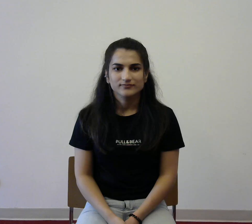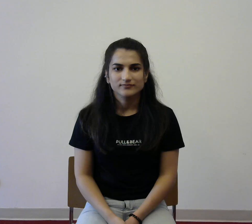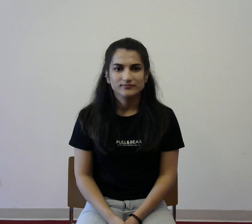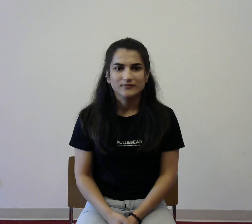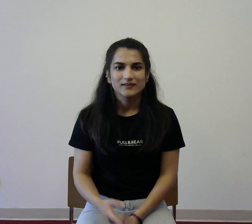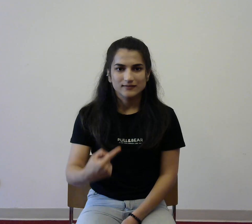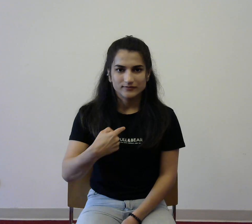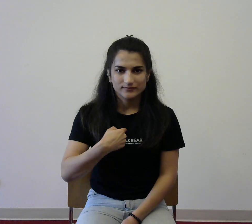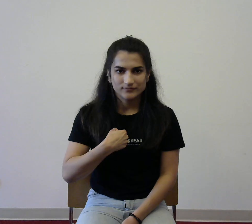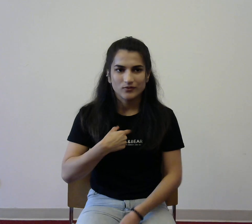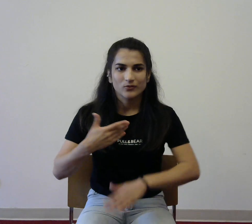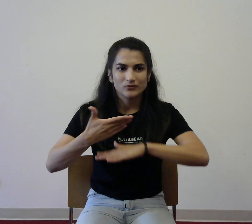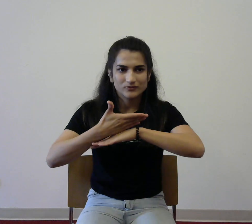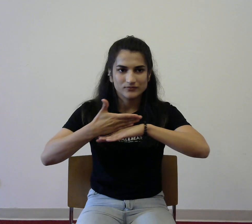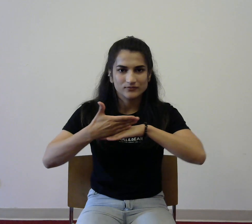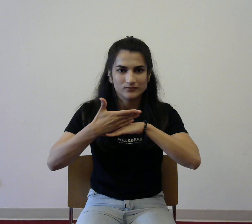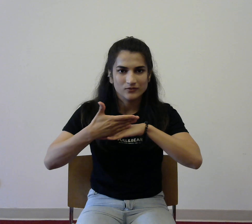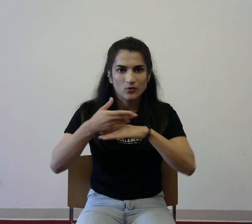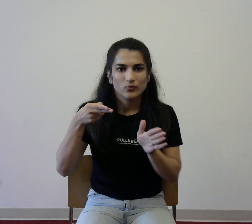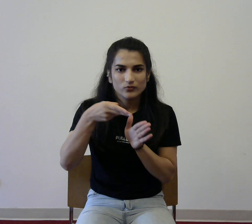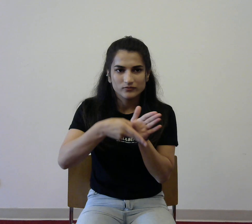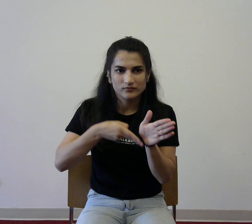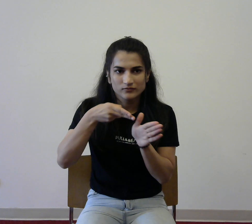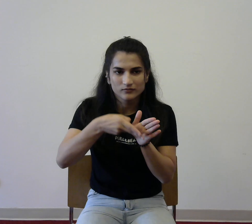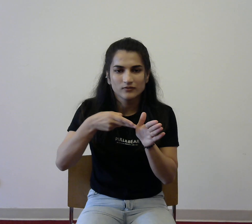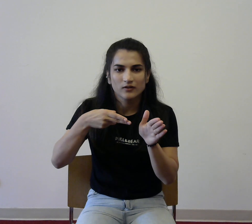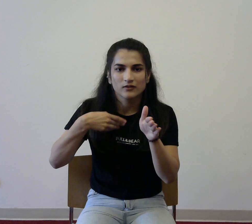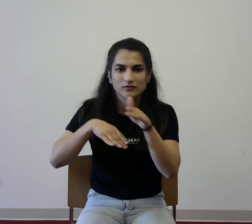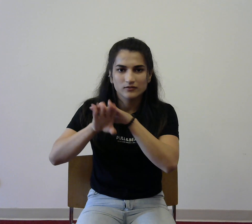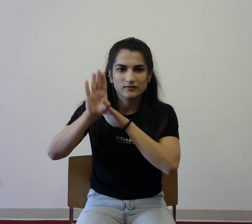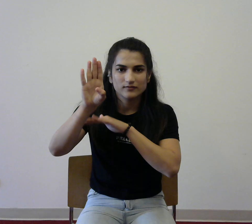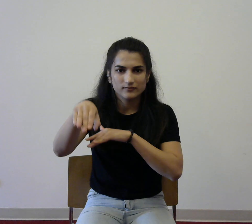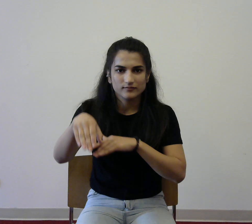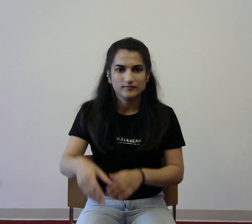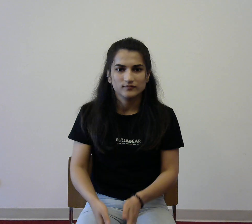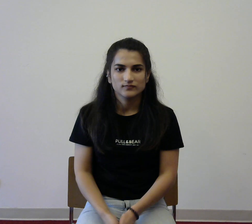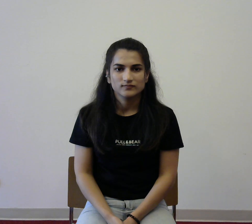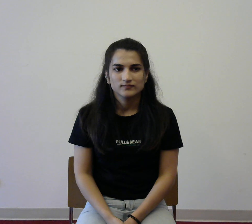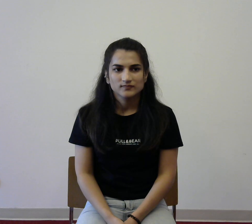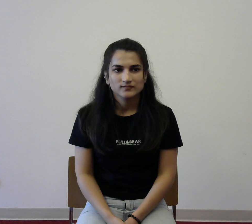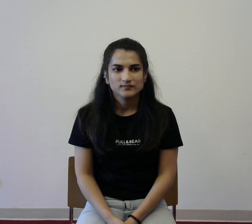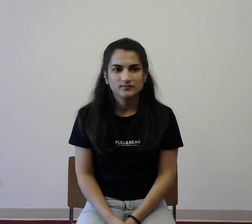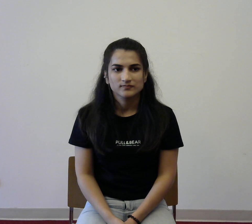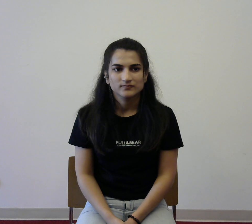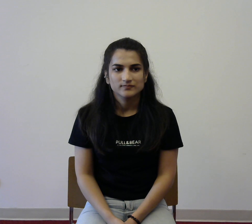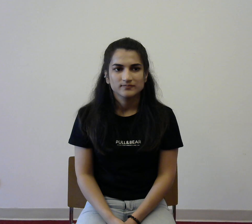Mən Sumqayıta qatarla gedirəm